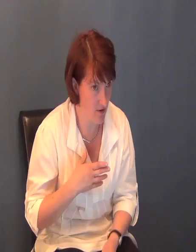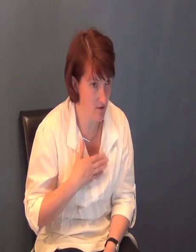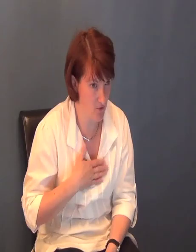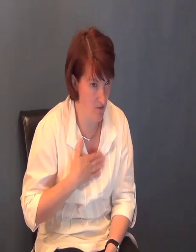Niedz...